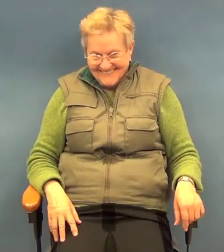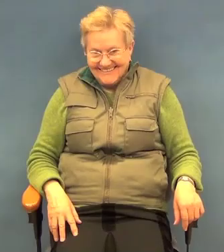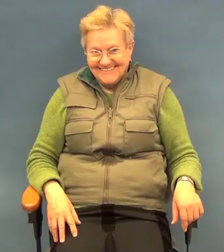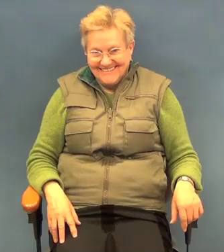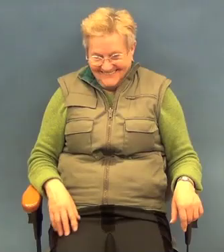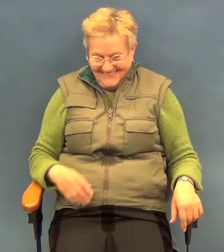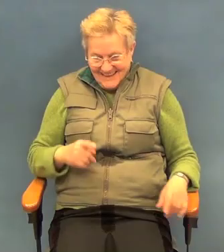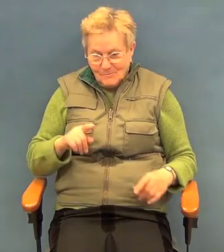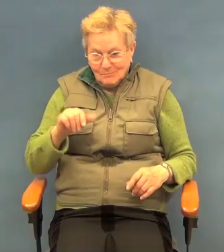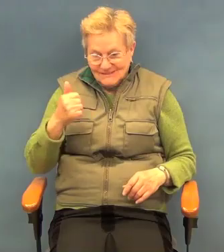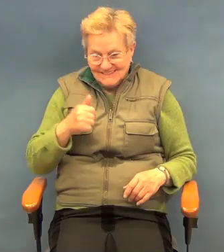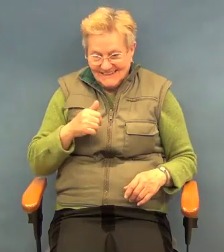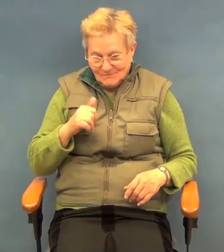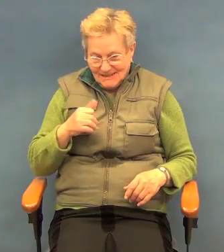Najpierw sad...